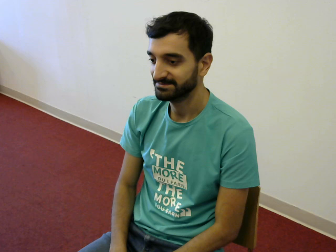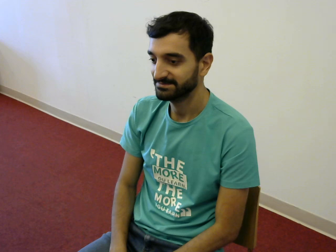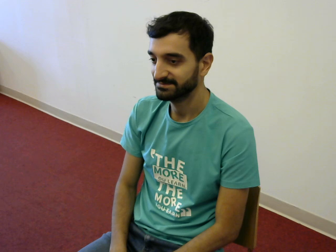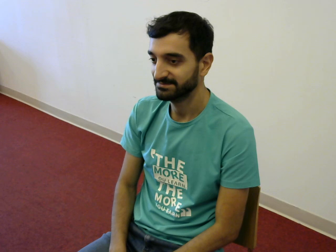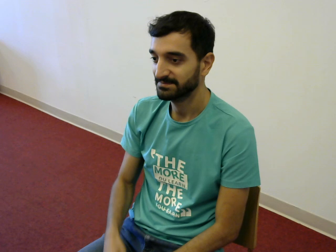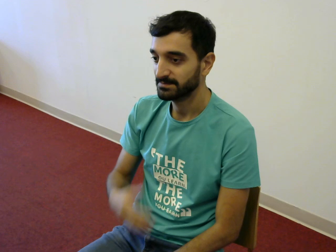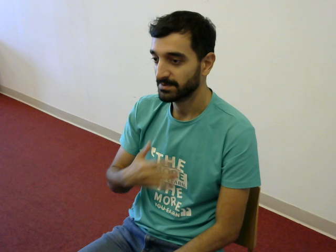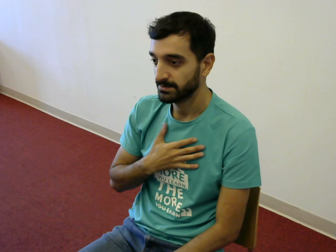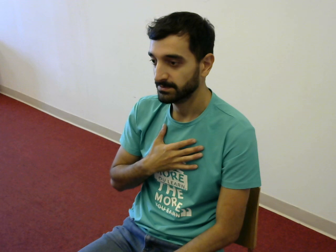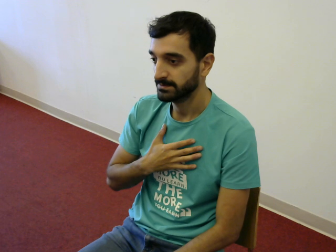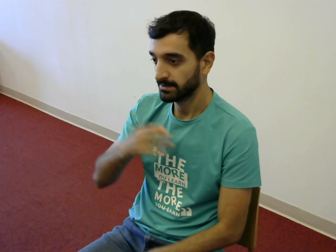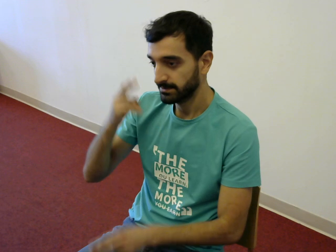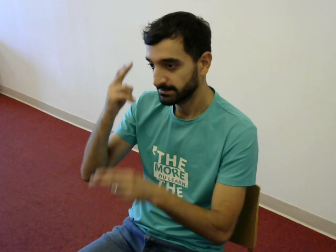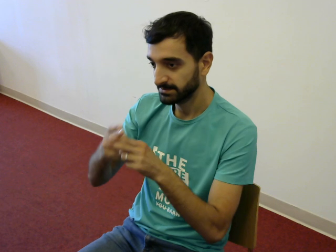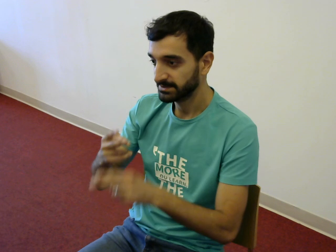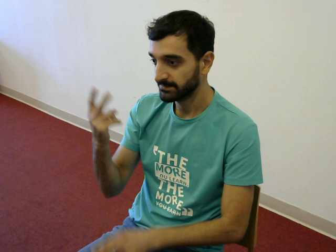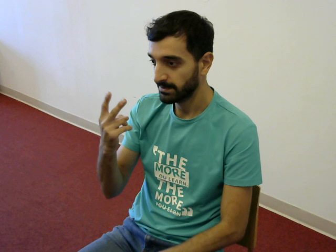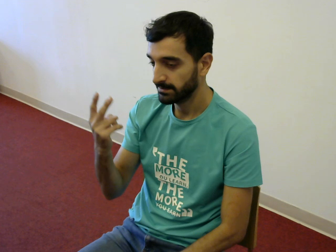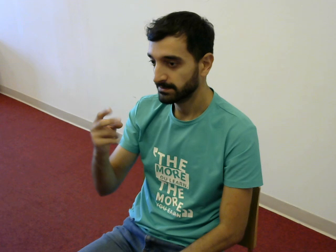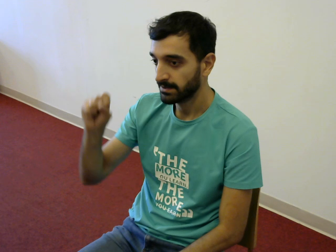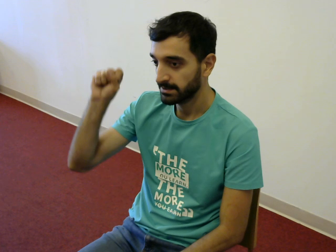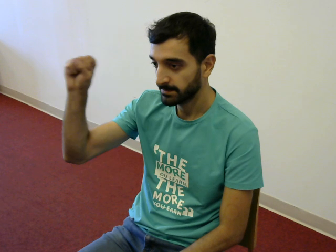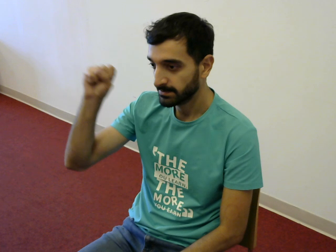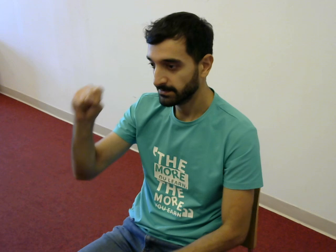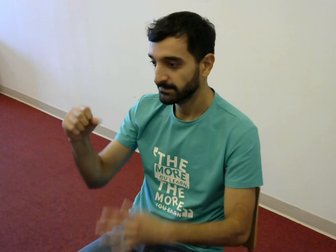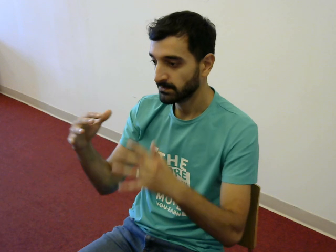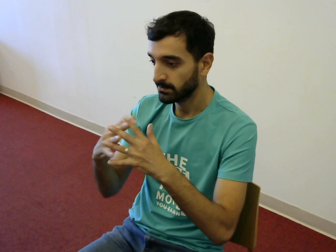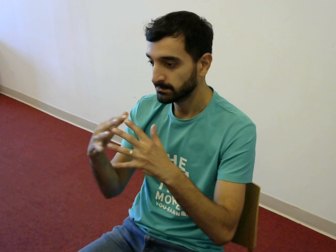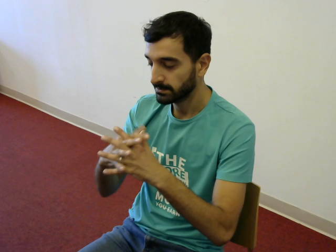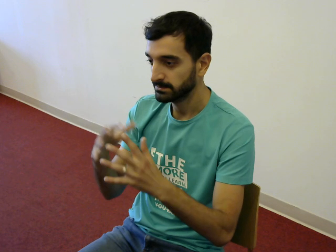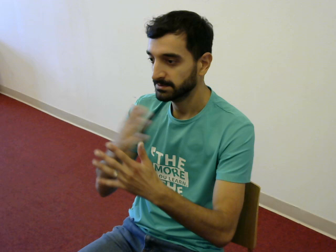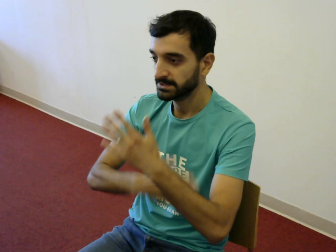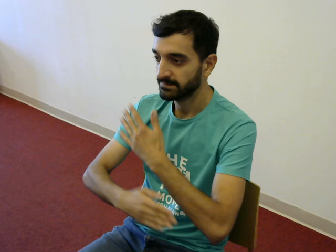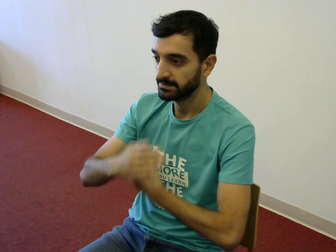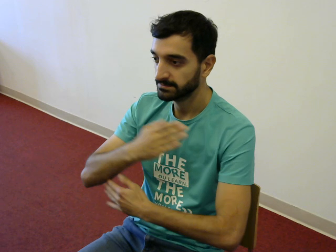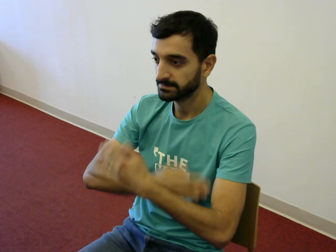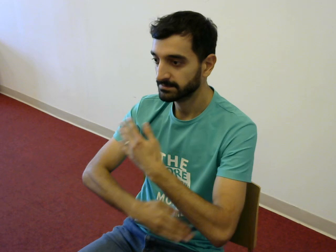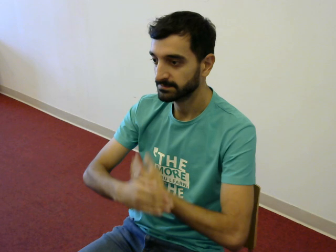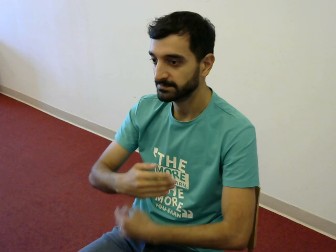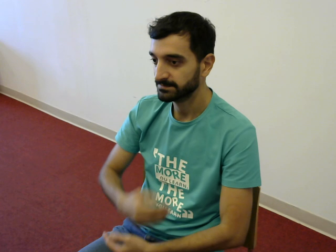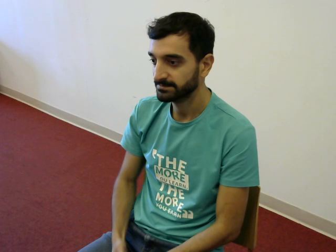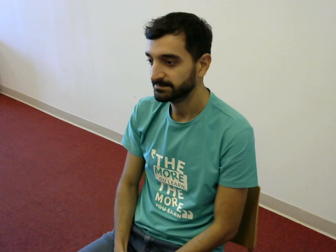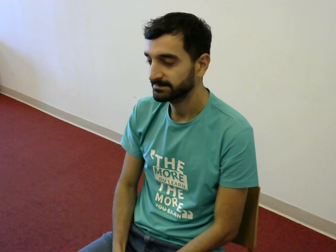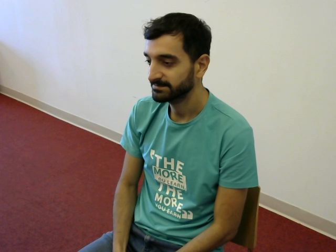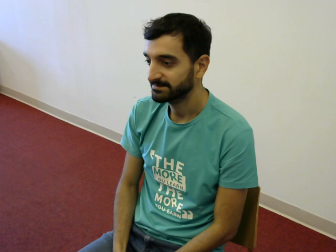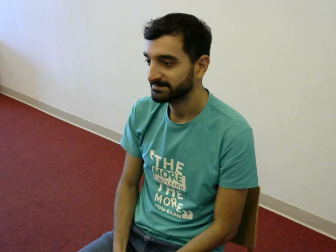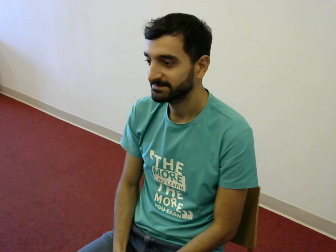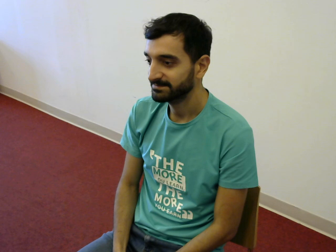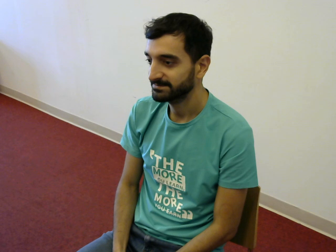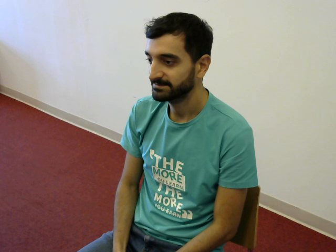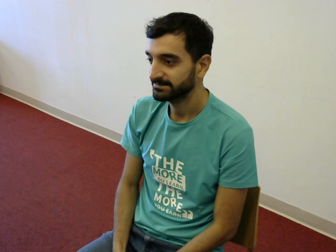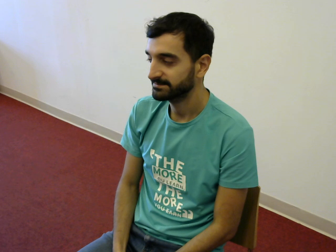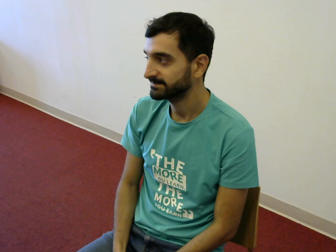Mənim qardaşım 2-ci Qarabağ müharibəsinin qazisidir